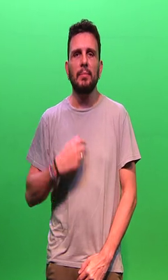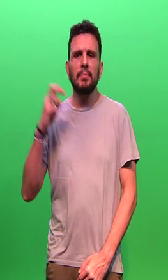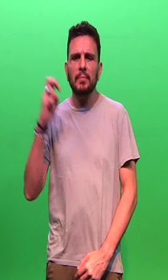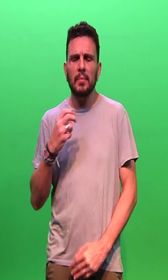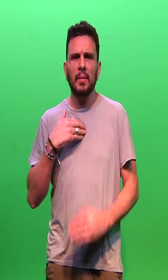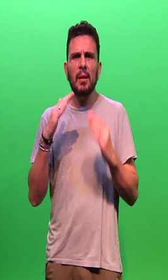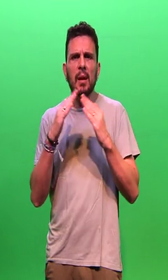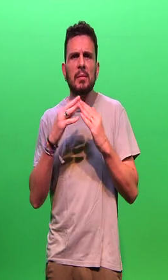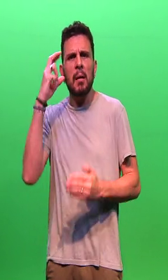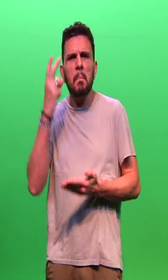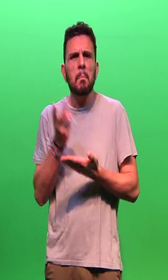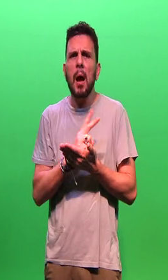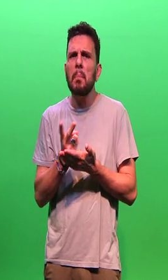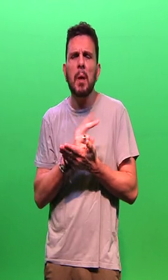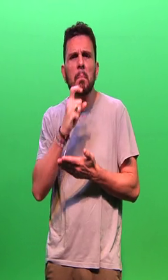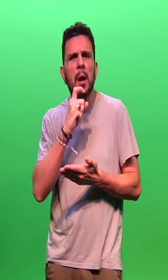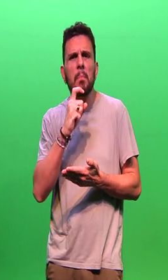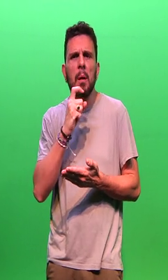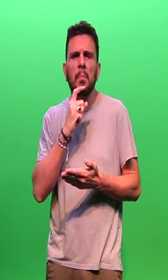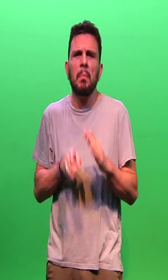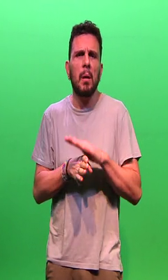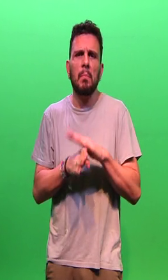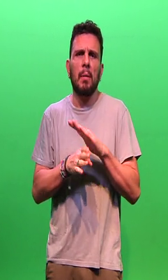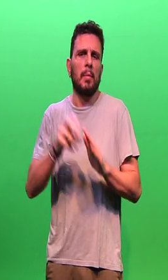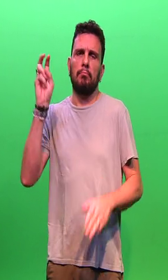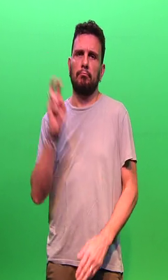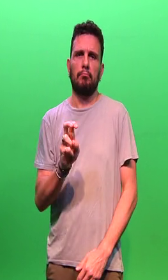Vinc perquè a casa no podia dormir, em fa molt de mal i per això vinc.